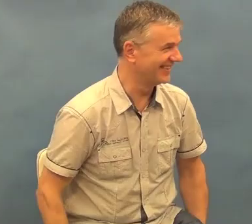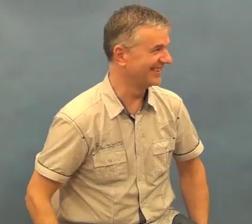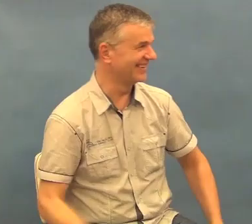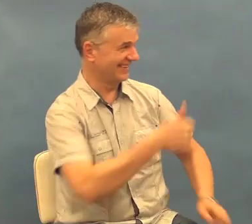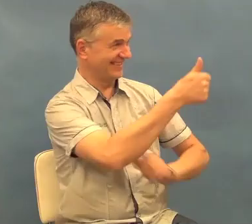Ok.